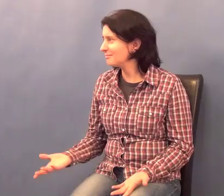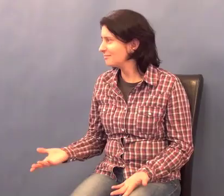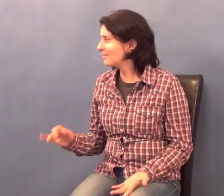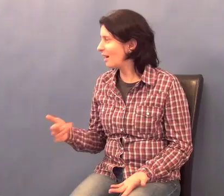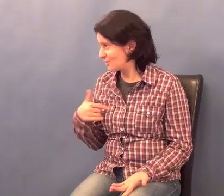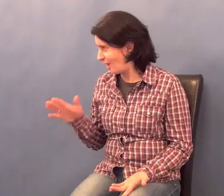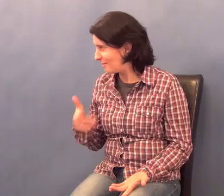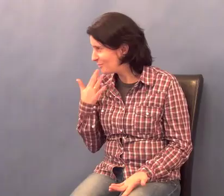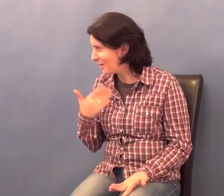Jak? Ja źle mówię?